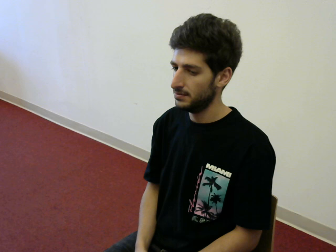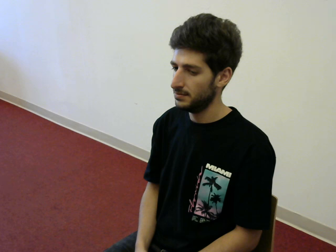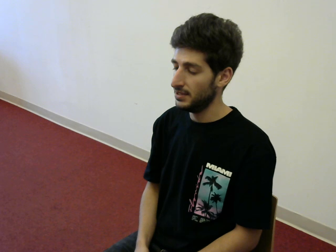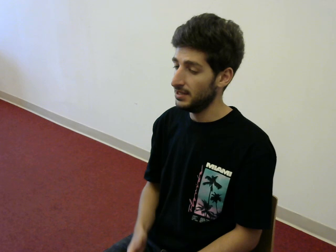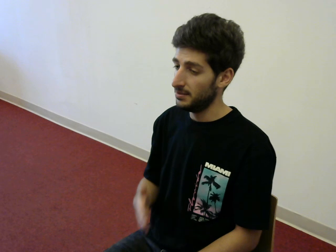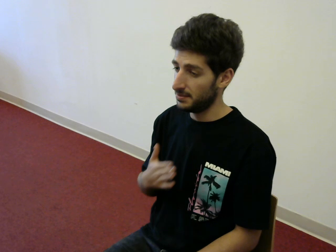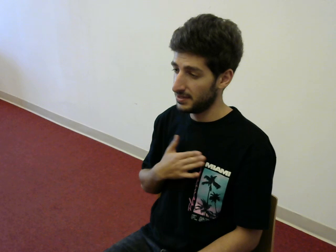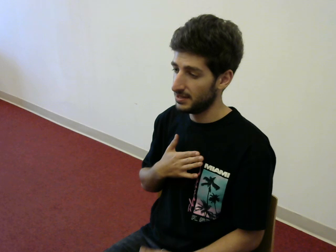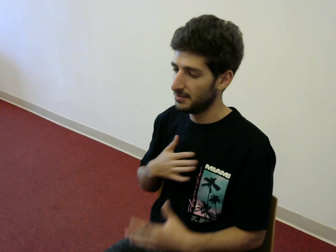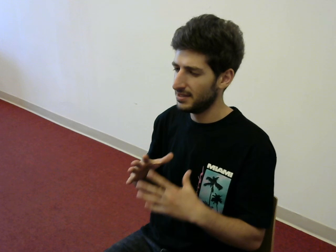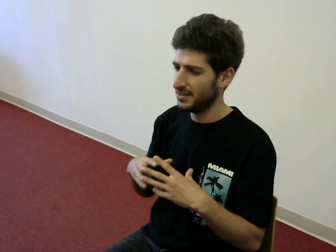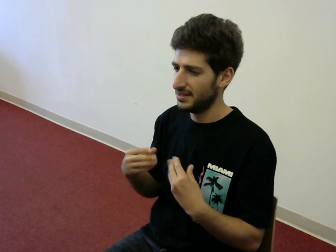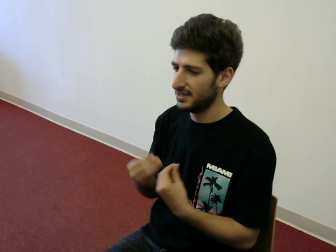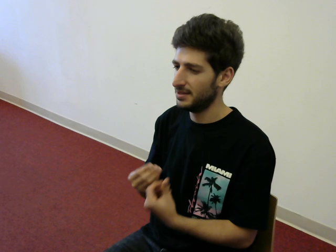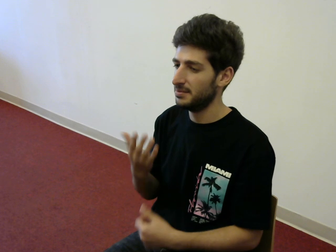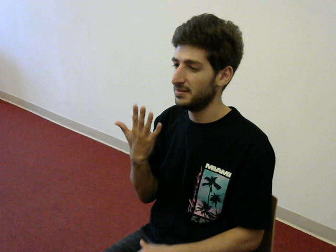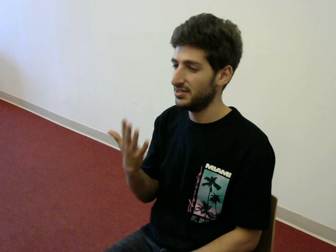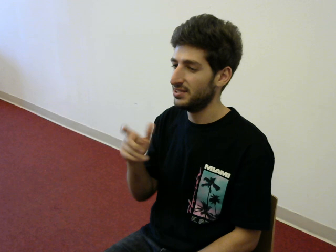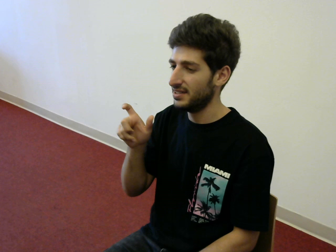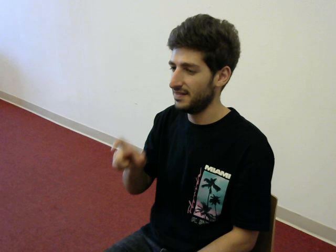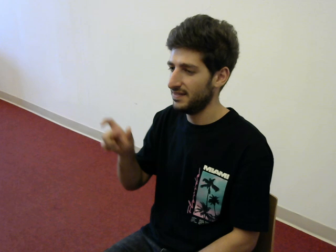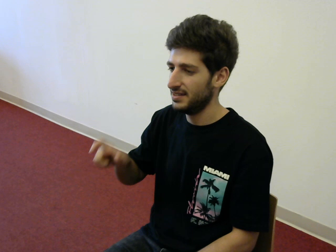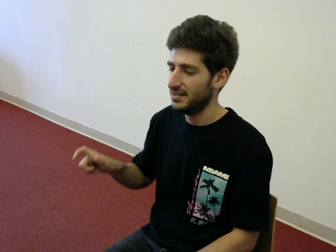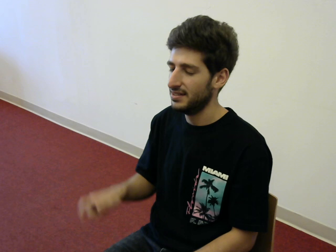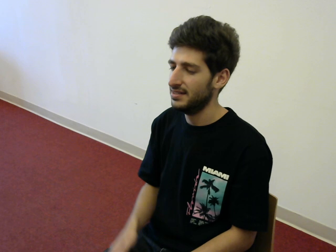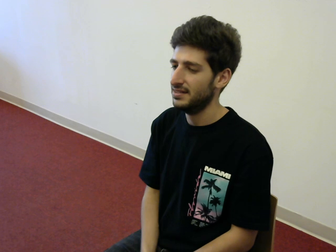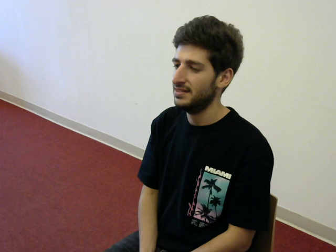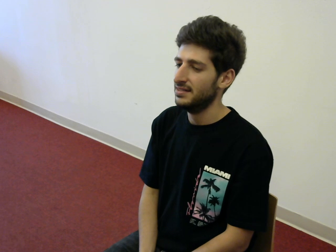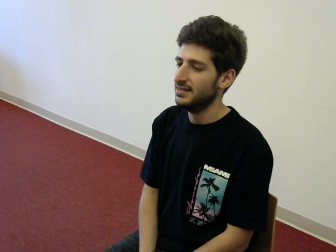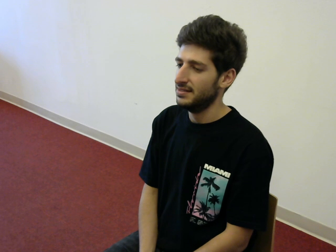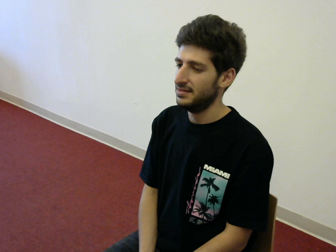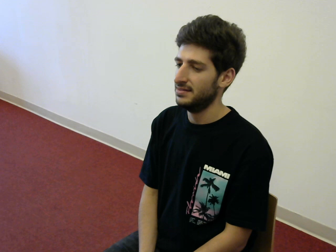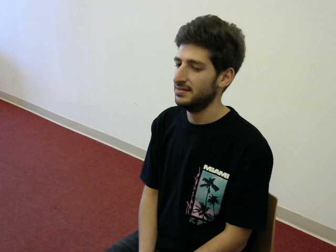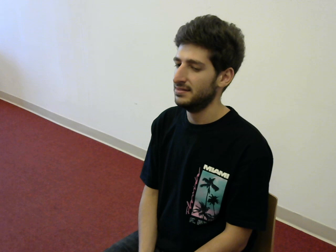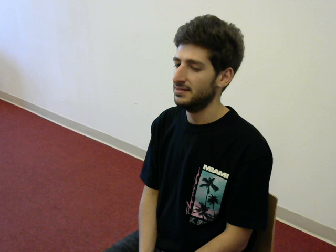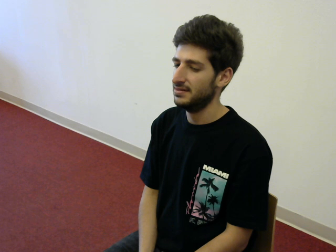Biz ailədə 5 nəfərik